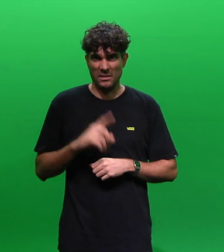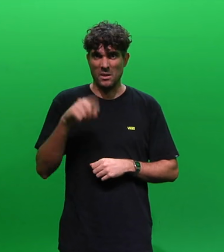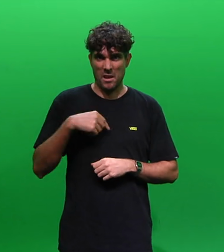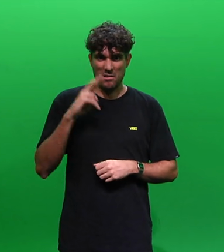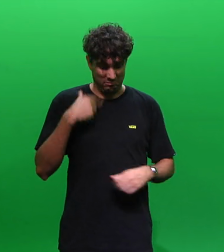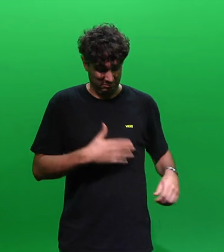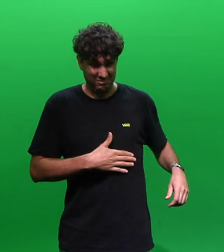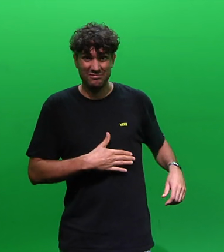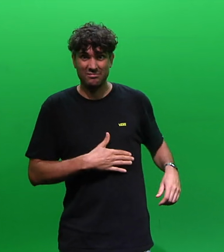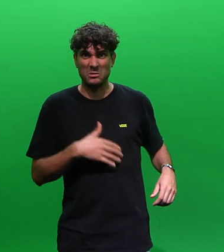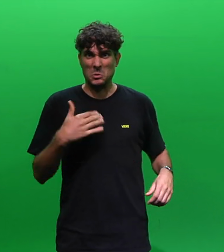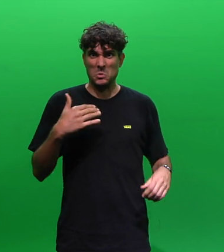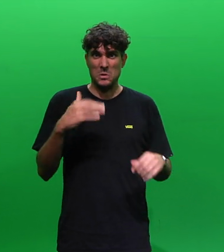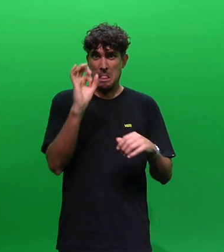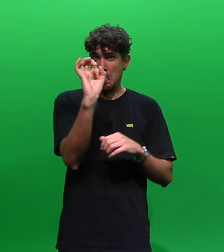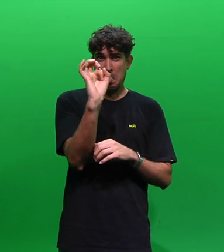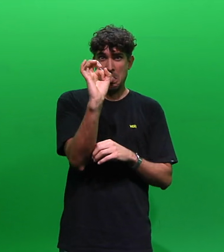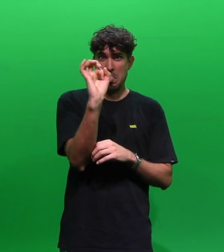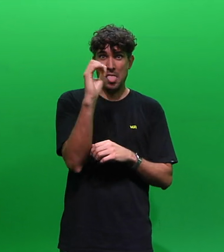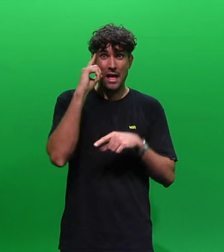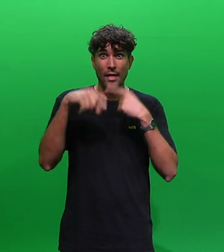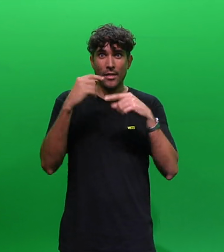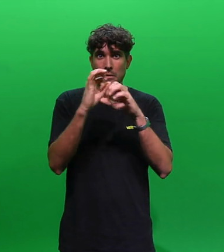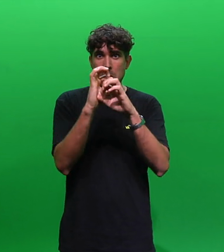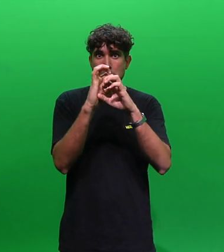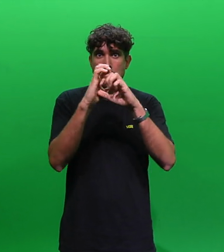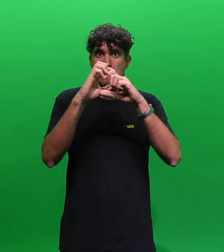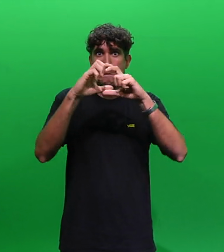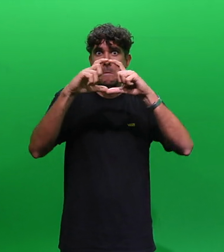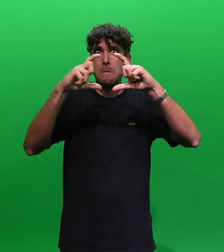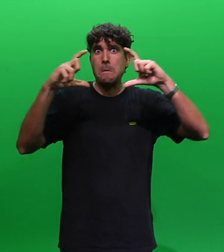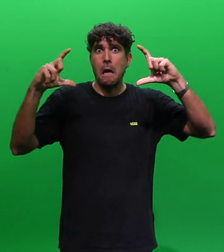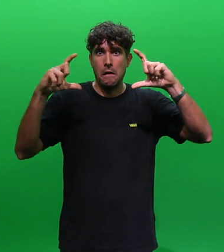També vaig veure que tenia una taca molt petita sota el pit, i cada dia s'ha anat fent més gran.